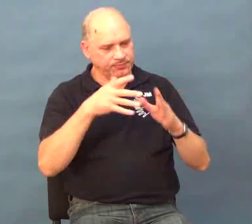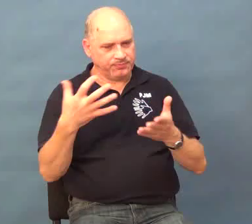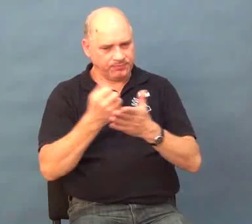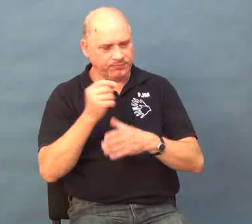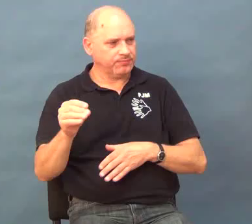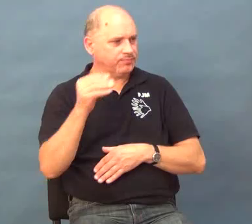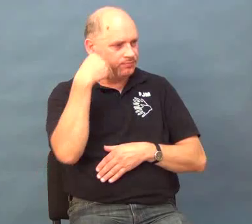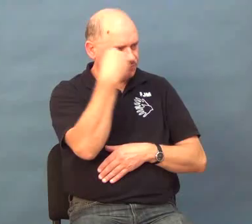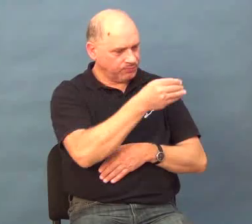Biorą go i oddają.